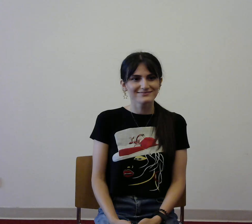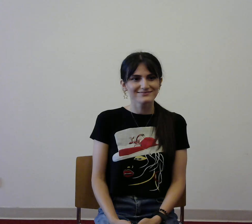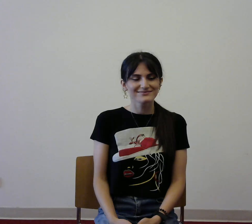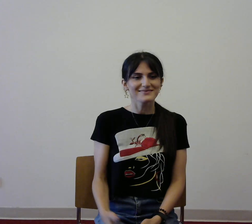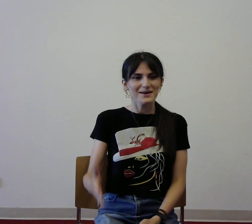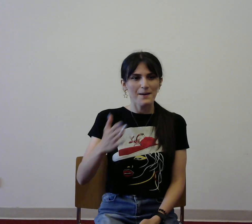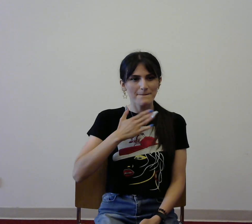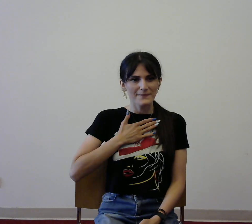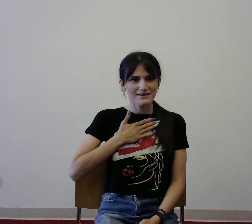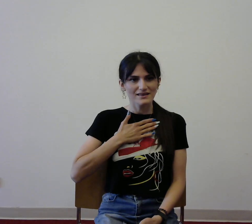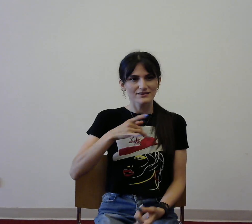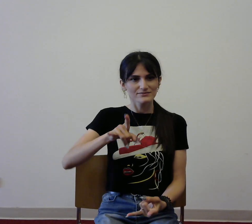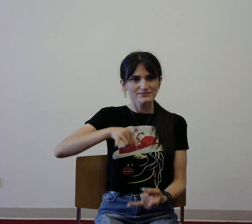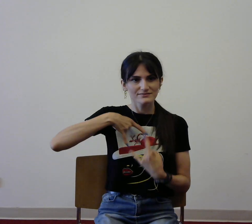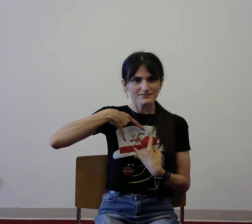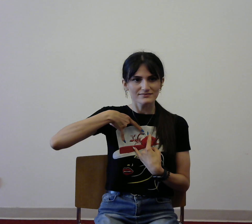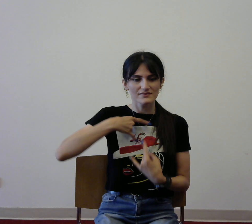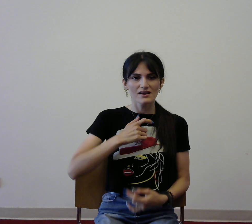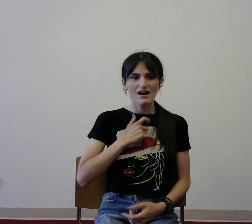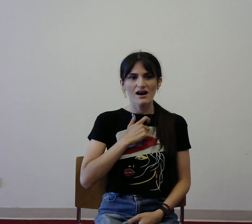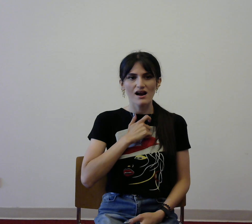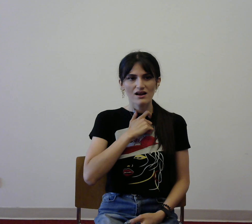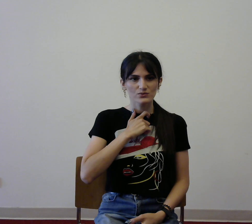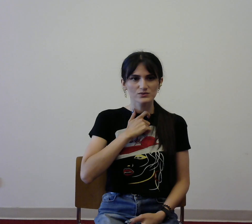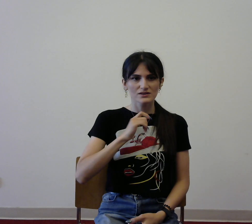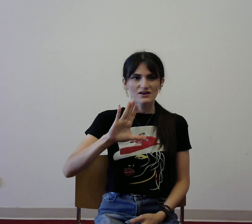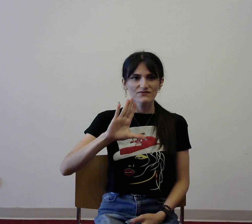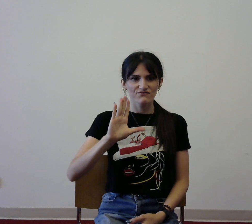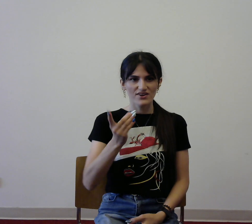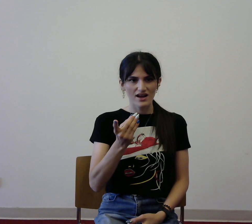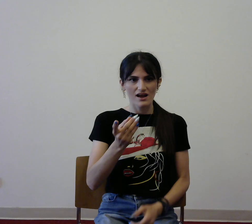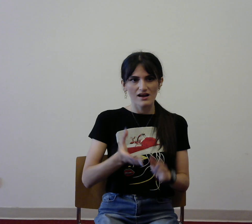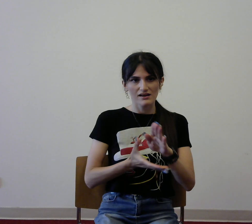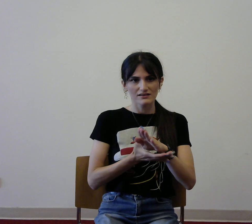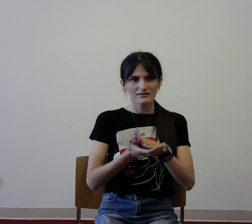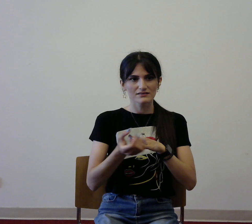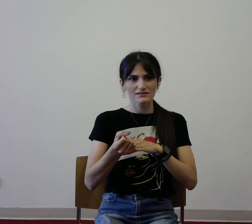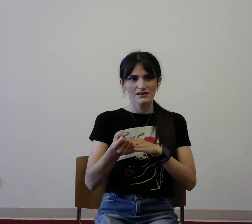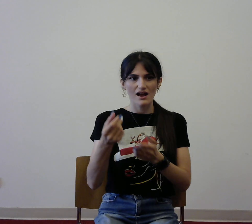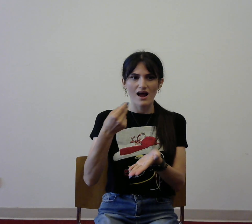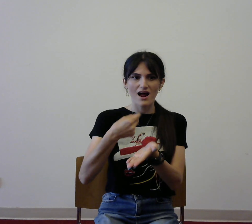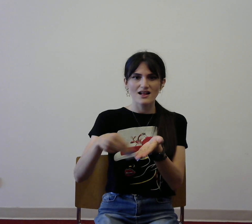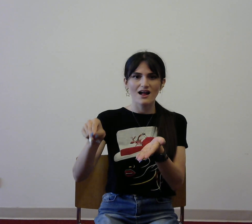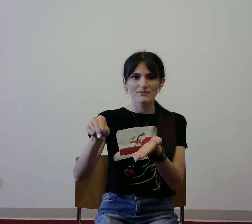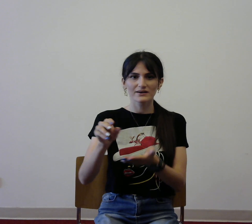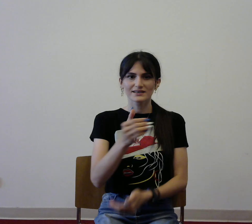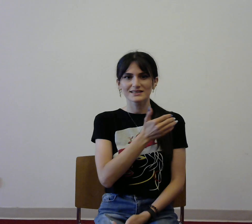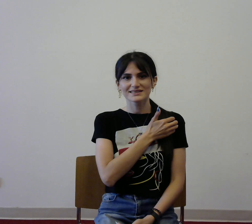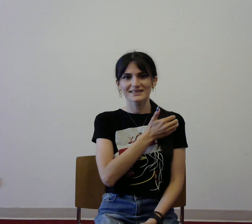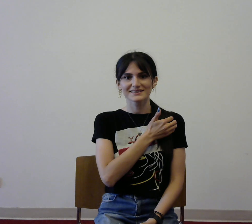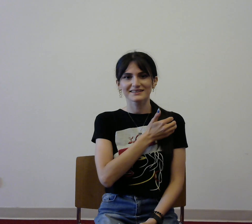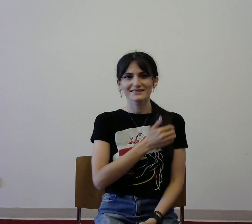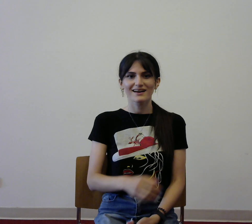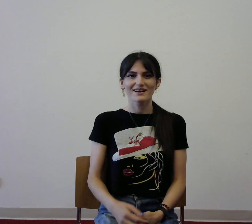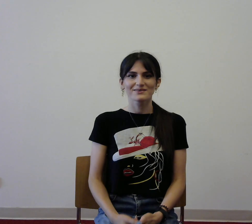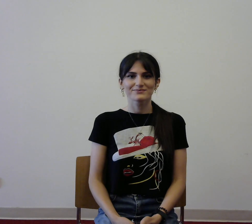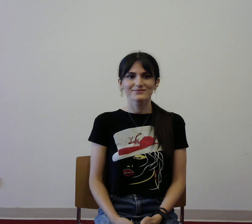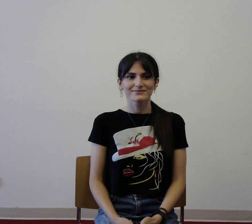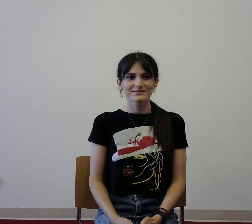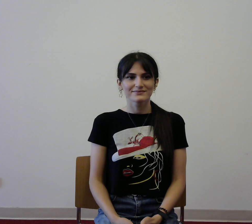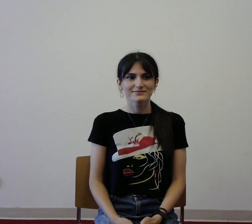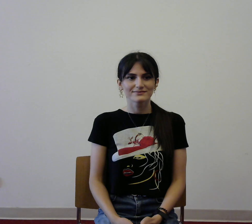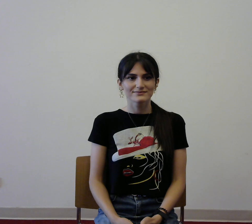Mən kostyum, qalstuk və ayaqqabı almaq istəyirəm